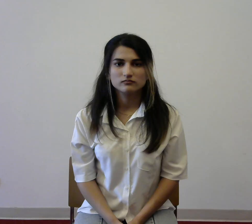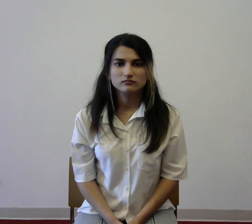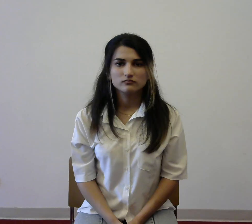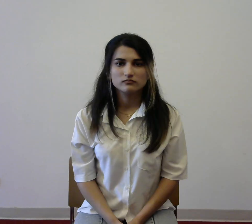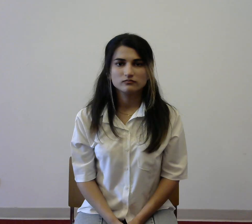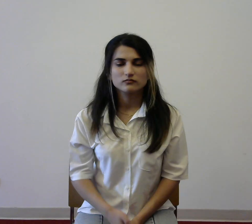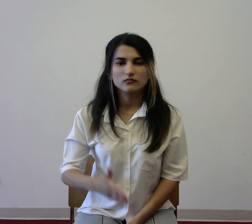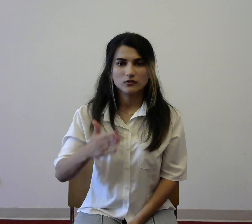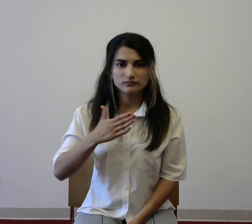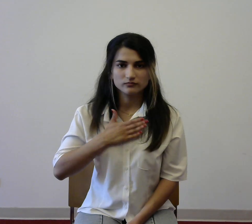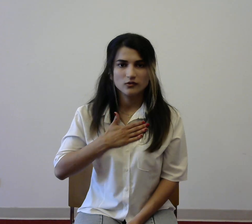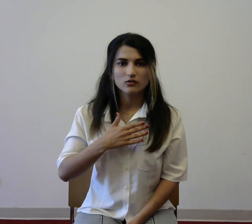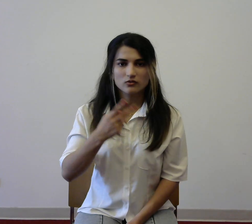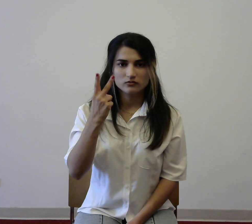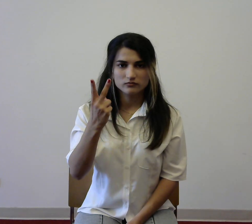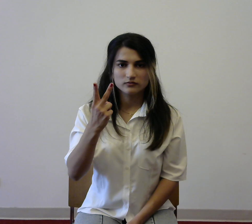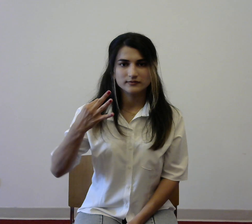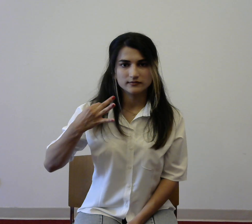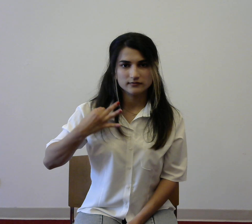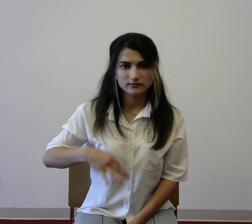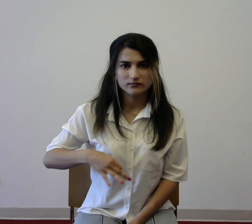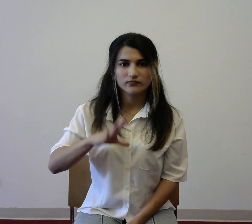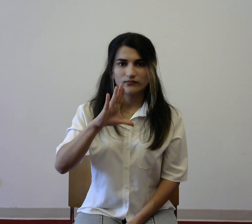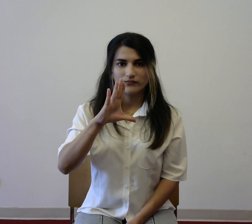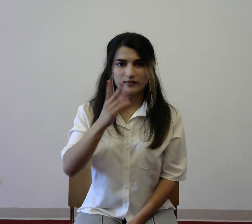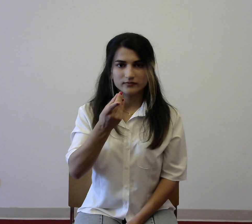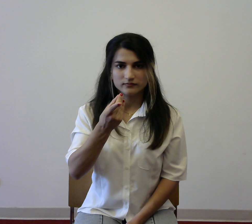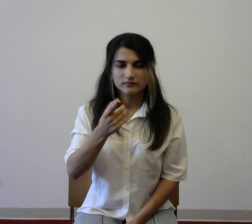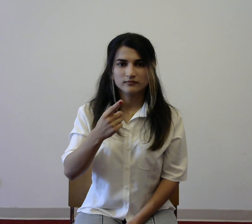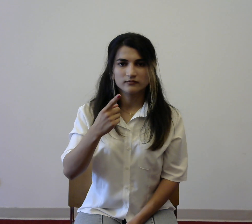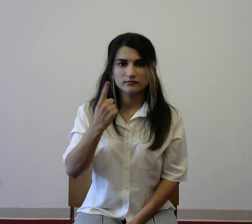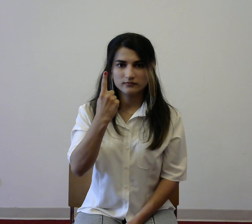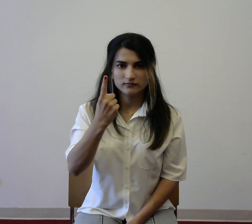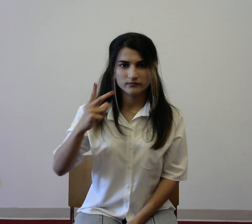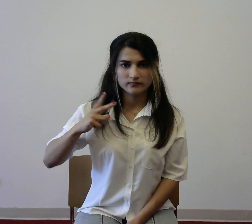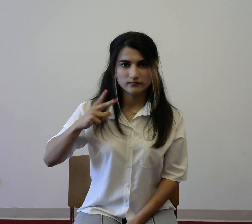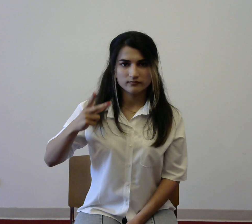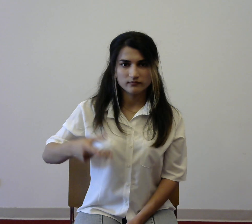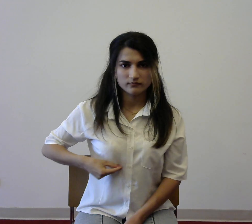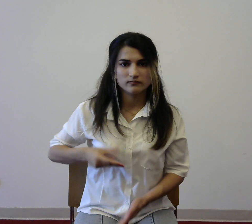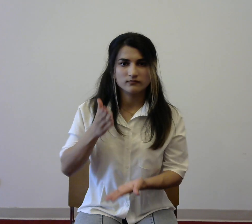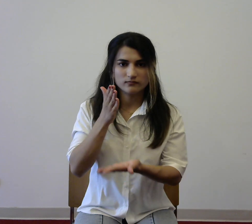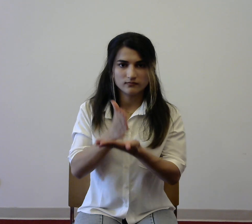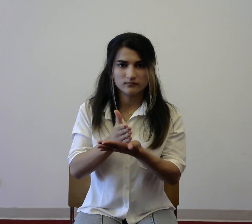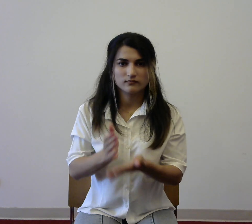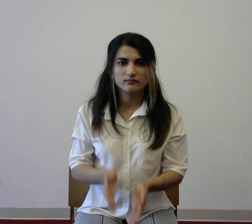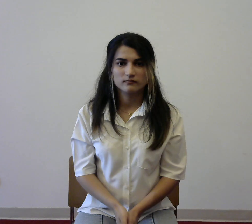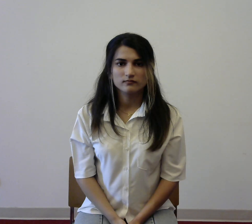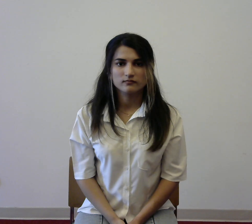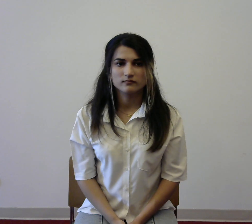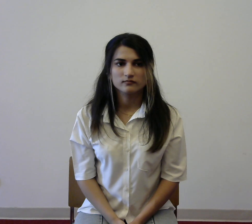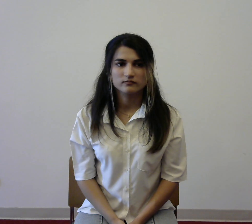Mənim 2 oğlum və 1 qızım var